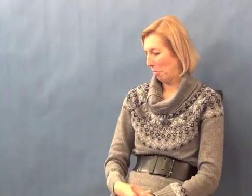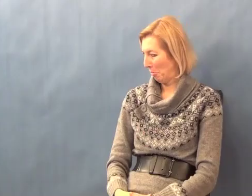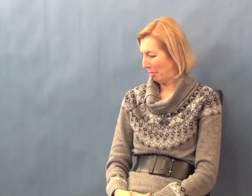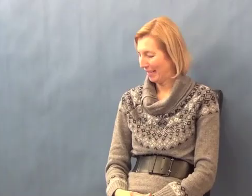Dziwne.